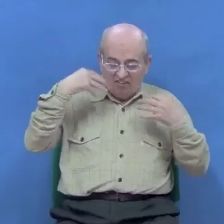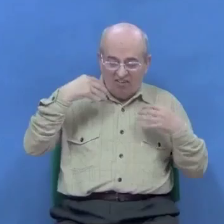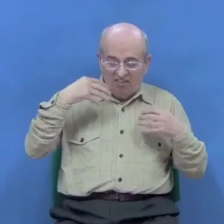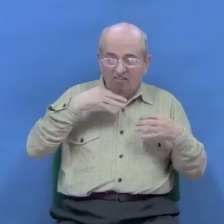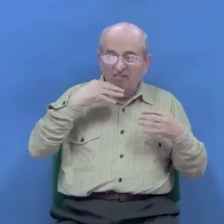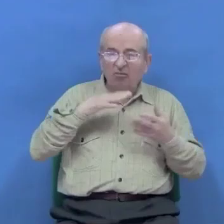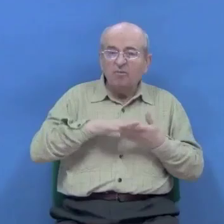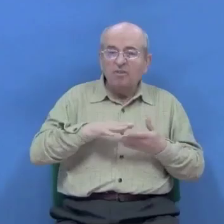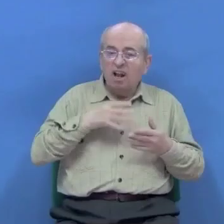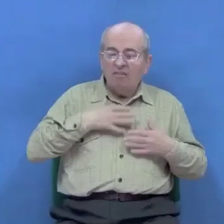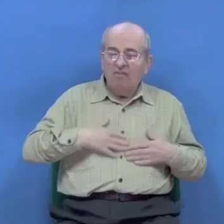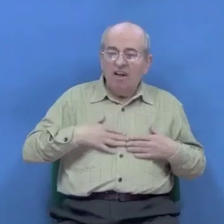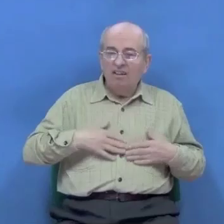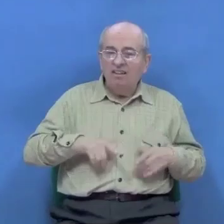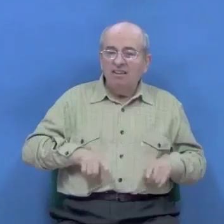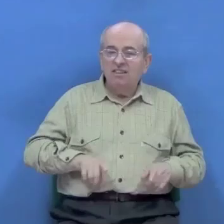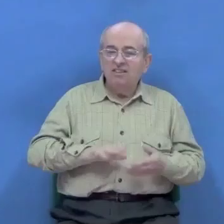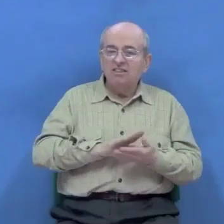Leci woda i zmywa brud.